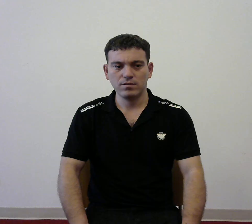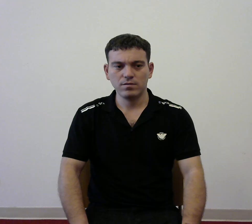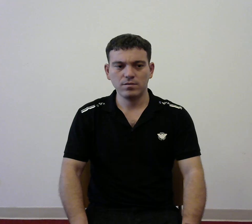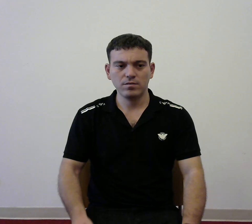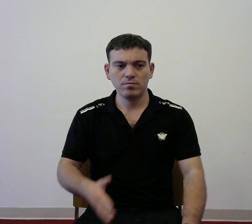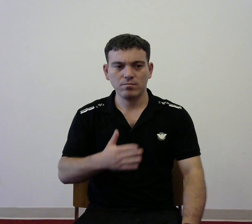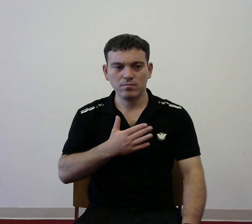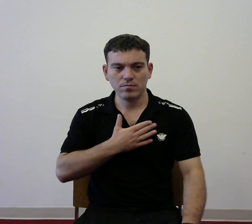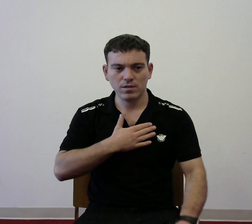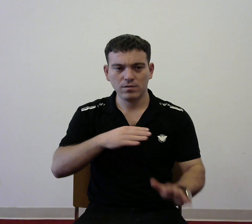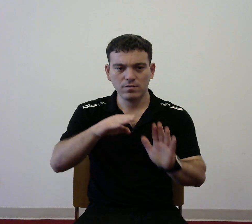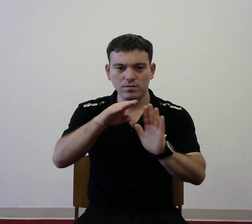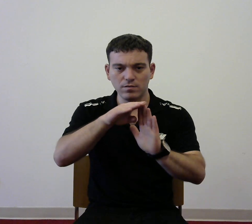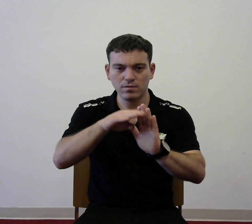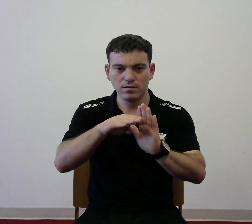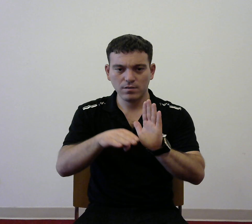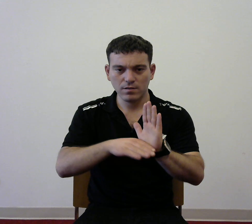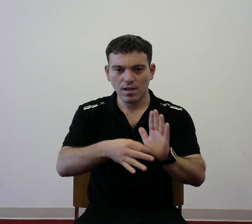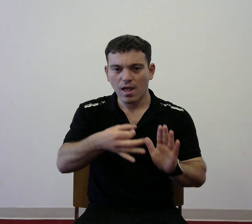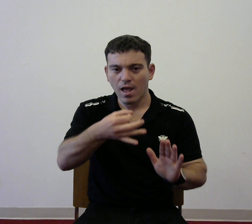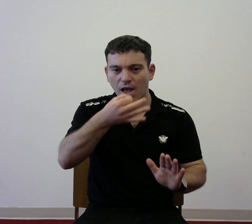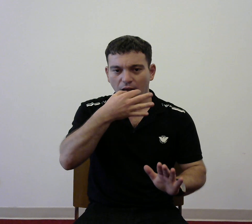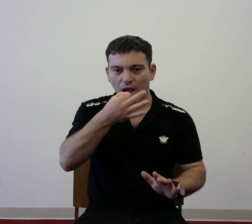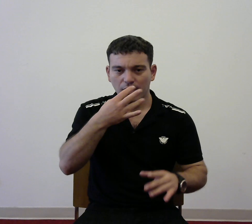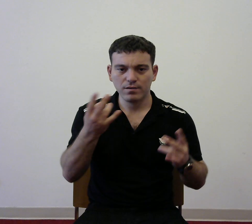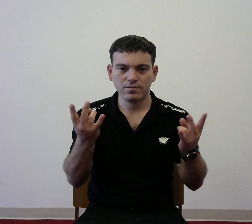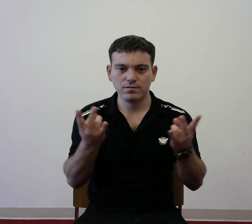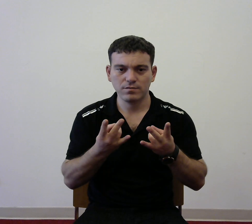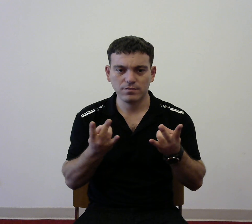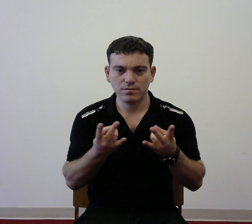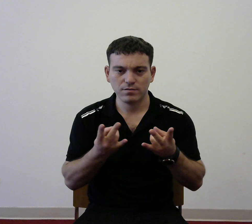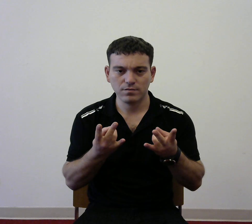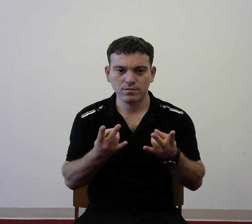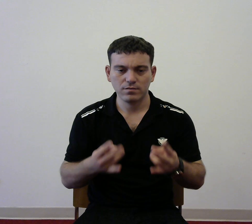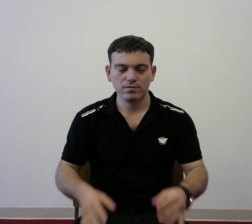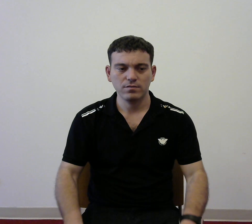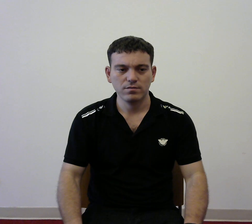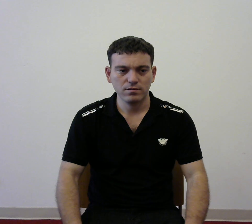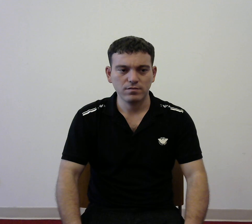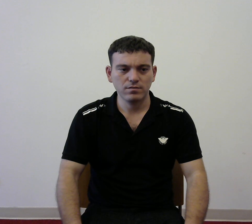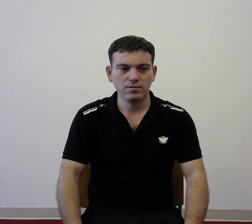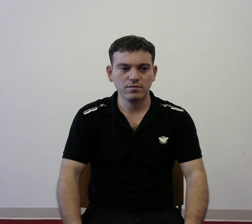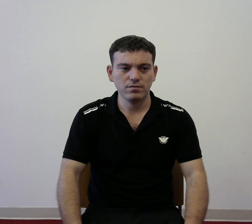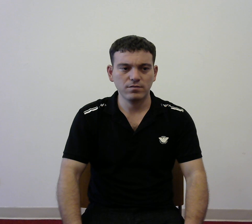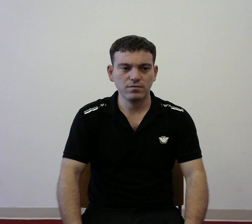Mənə siyahıdakı dərmanlar lazımdır